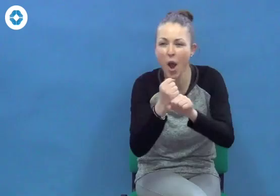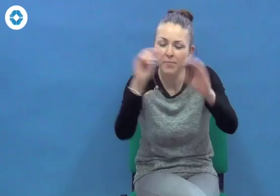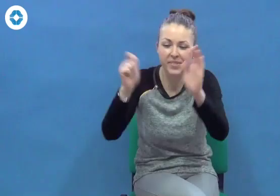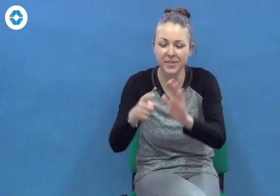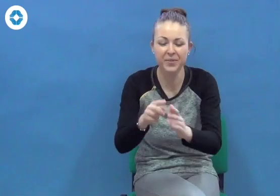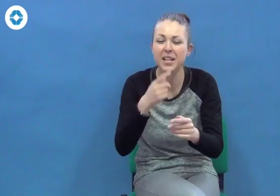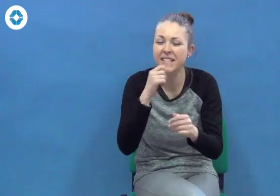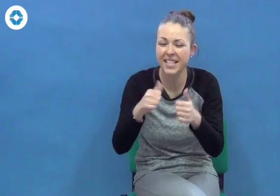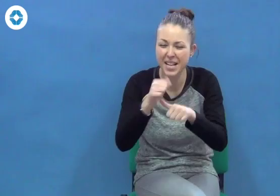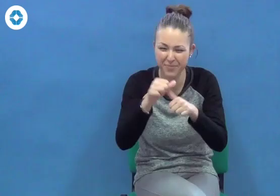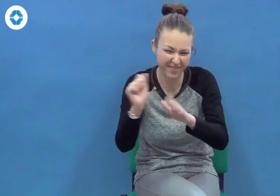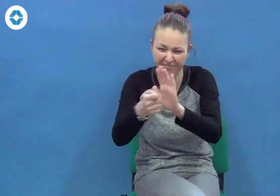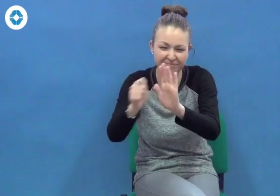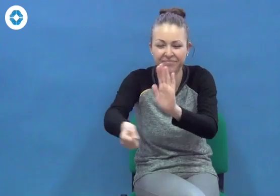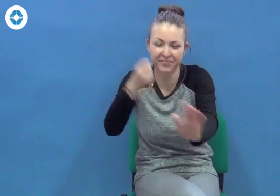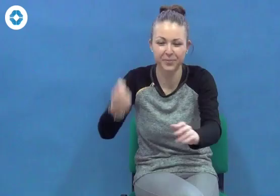Chaplin rzuca do tyłu czymś podobnym do gipsu.